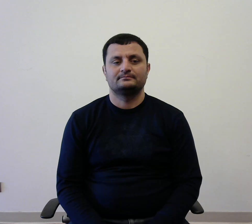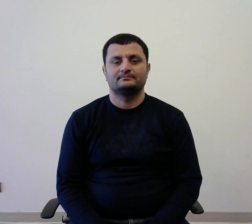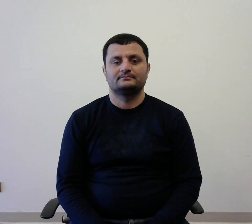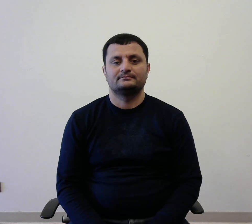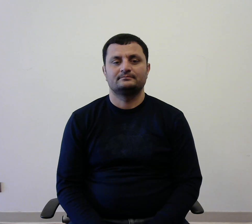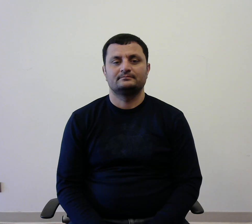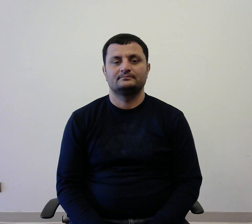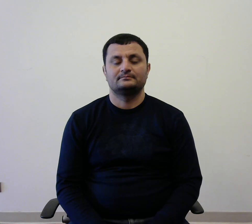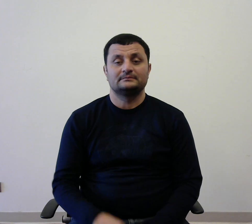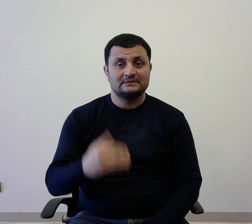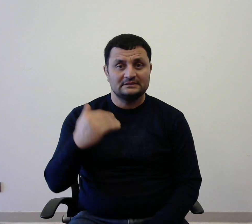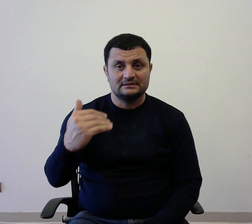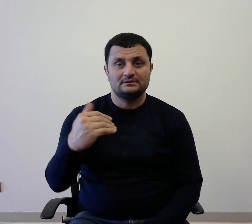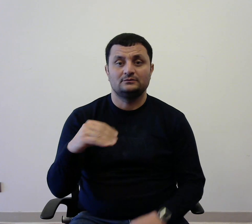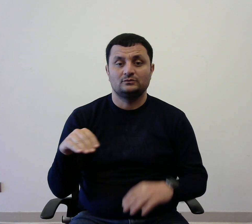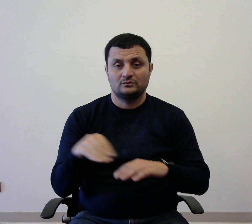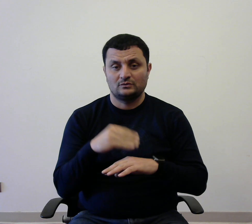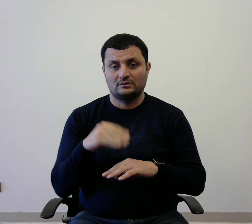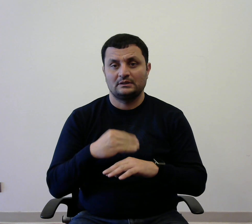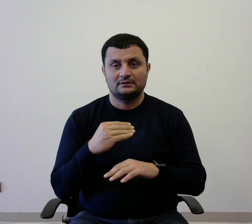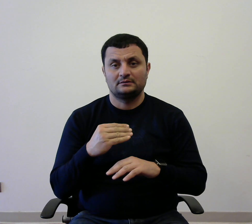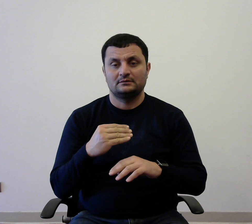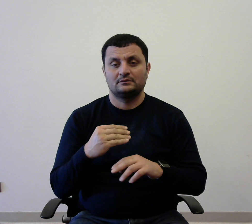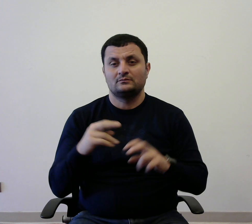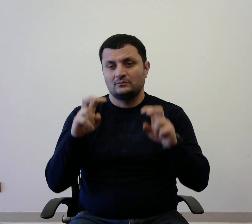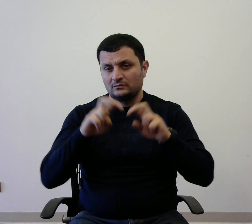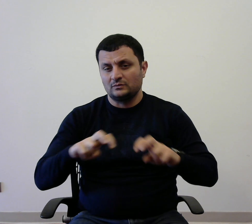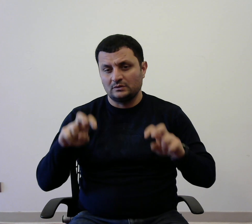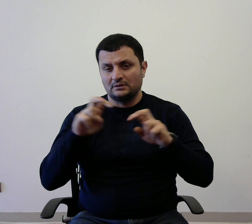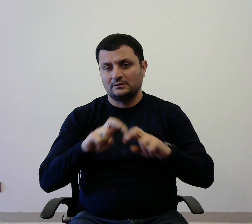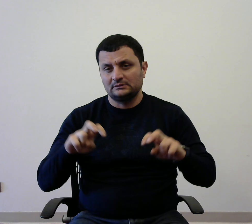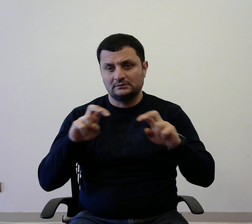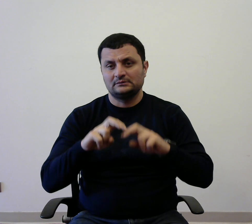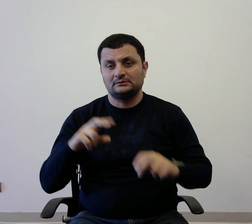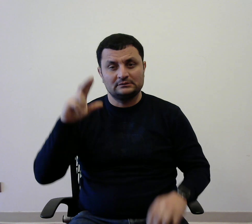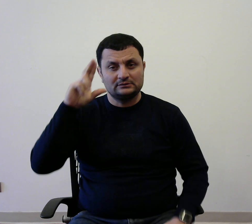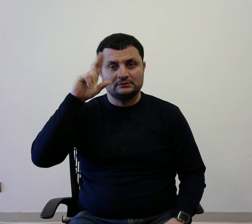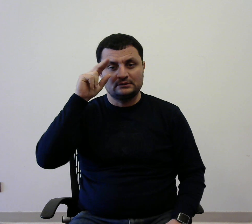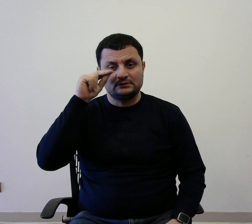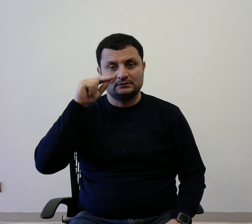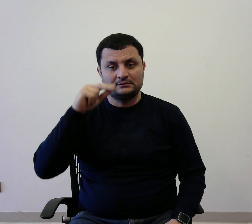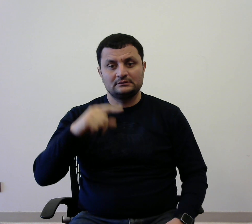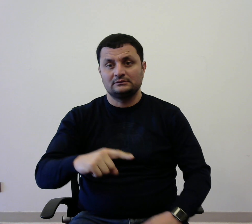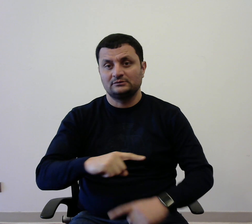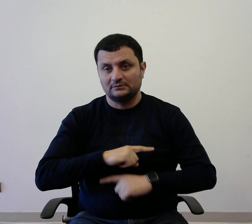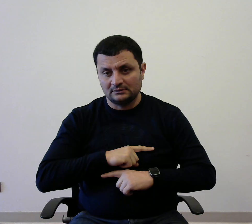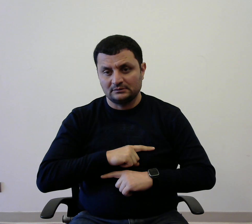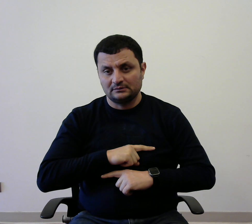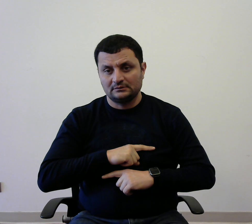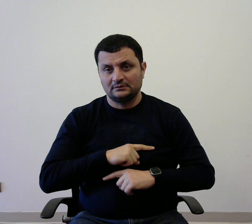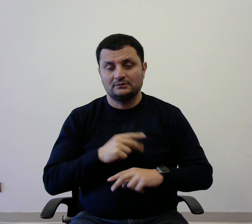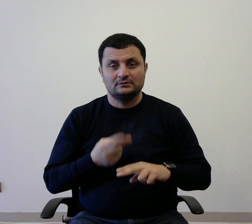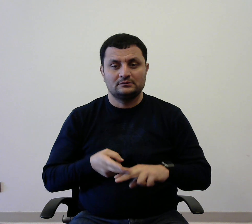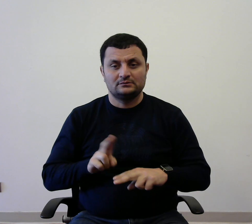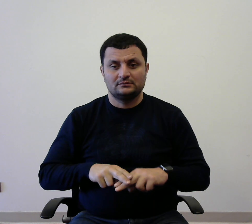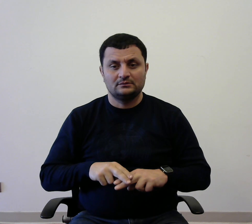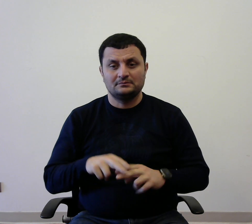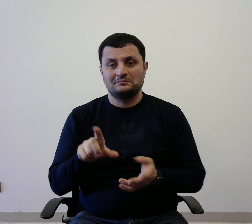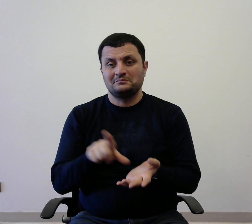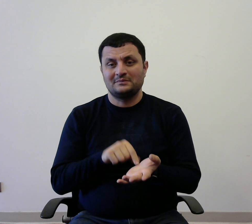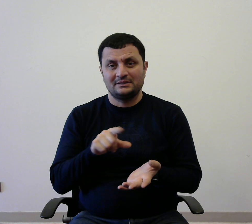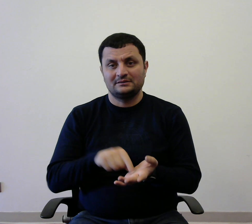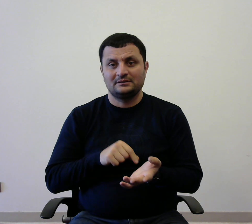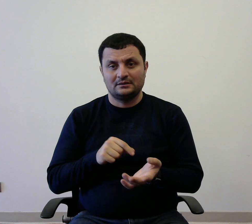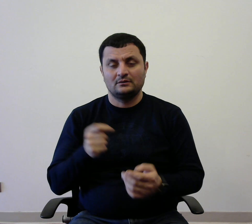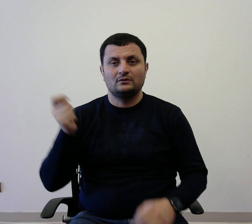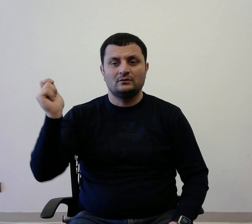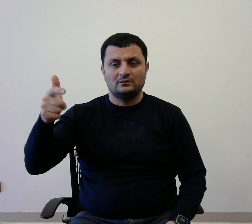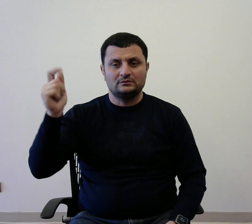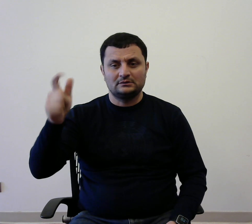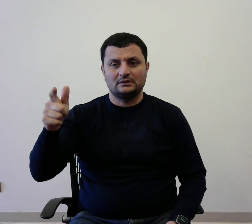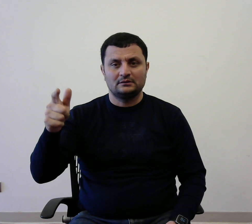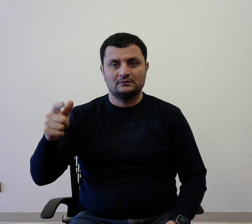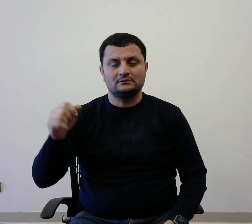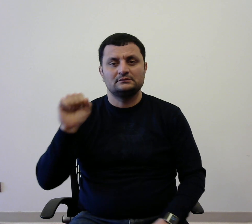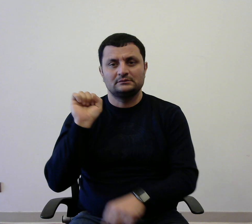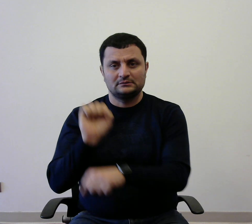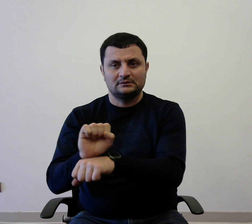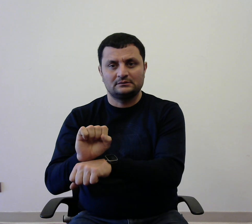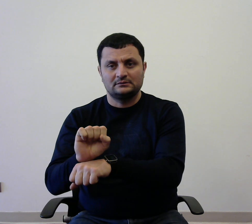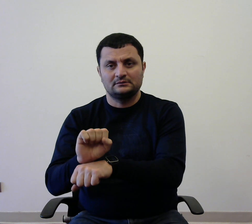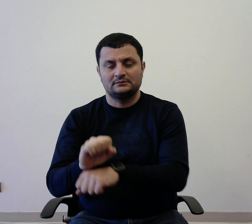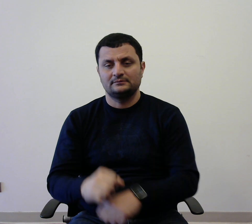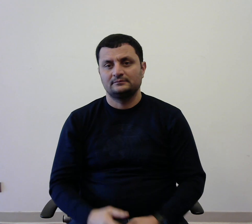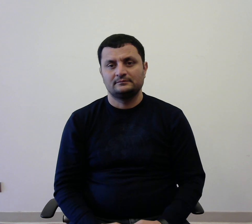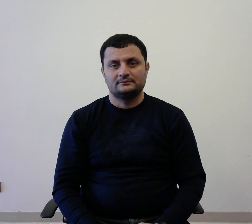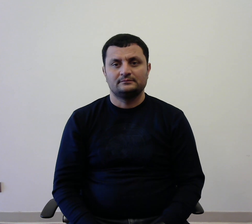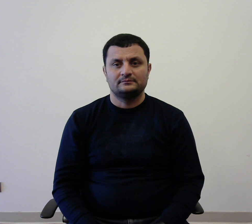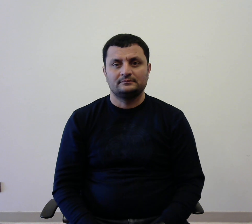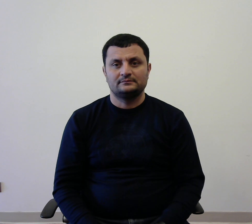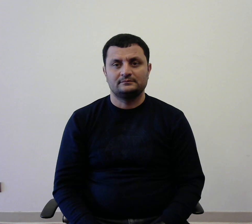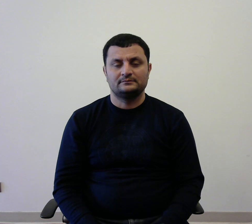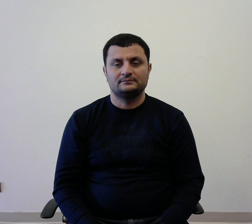Sizin həyat yoldaşınızın müayinə tarixi çatdığı üçün pensiya ödənişi dayanıb